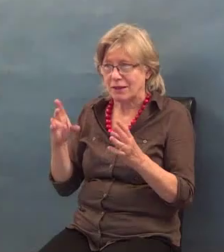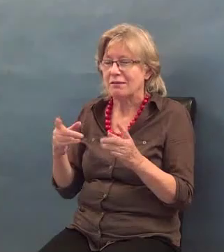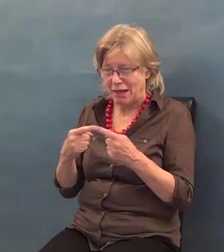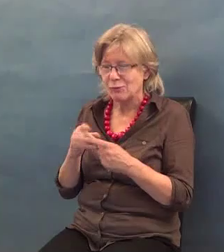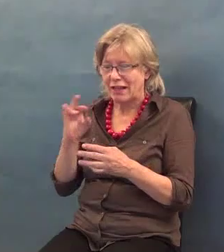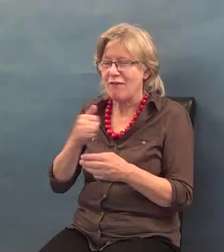Okej, pasuje.